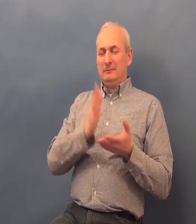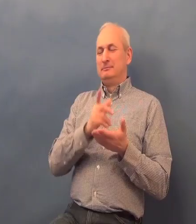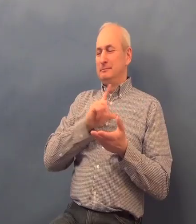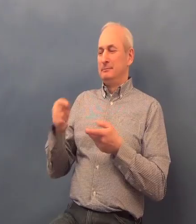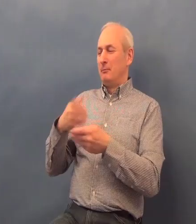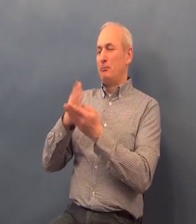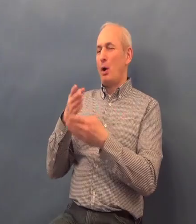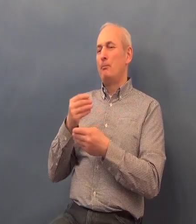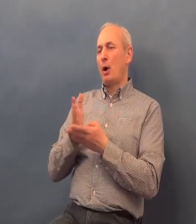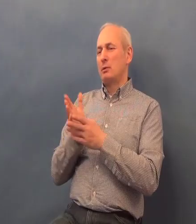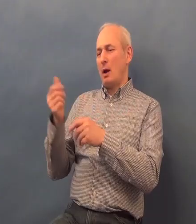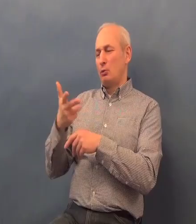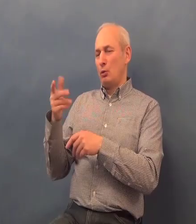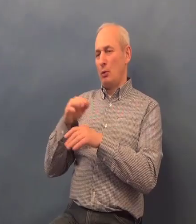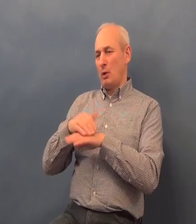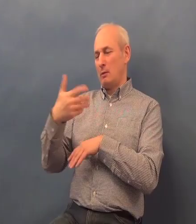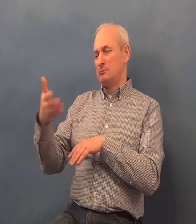Podzielił się z kolegami, po jednej gruszce dla każdego.